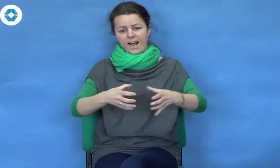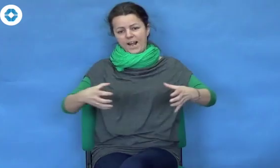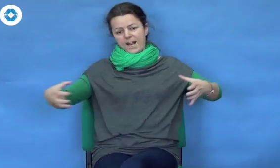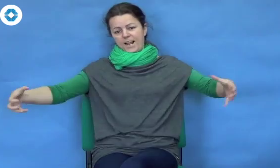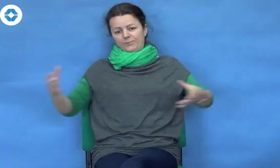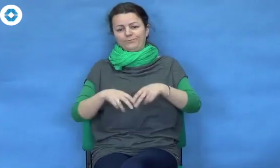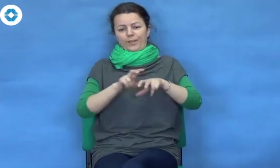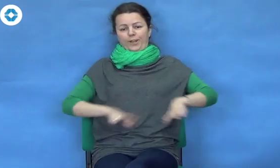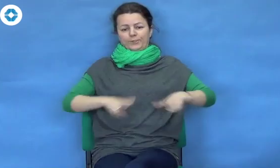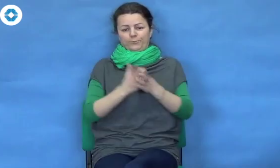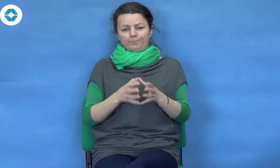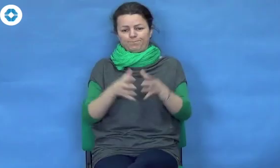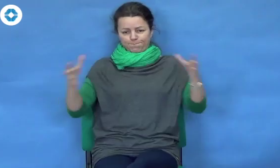Rodzina już się powiększyła.